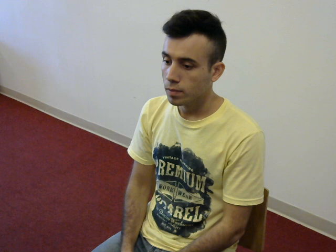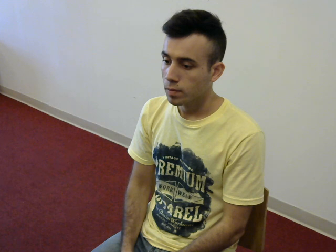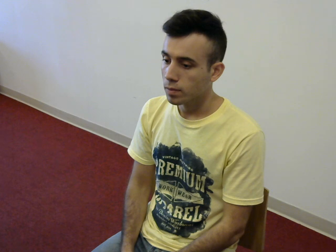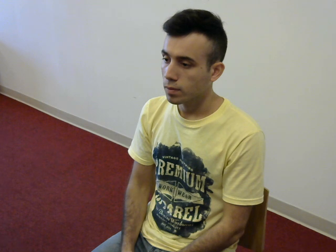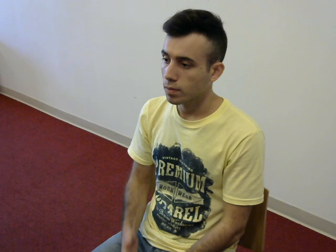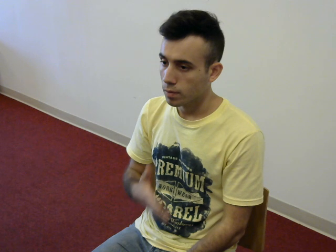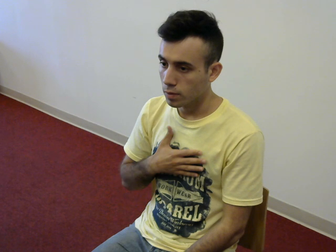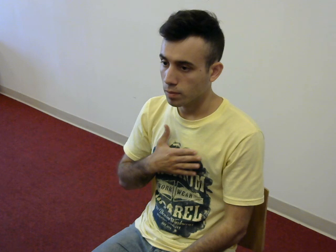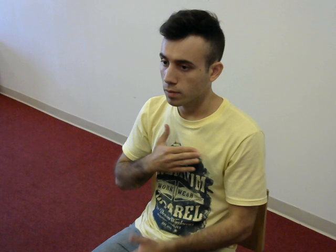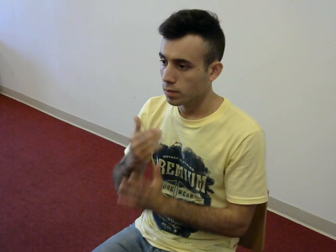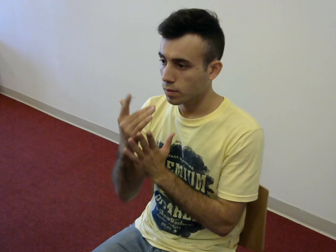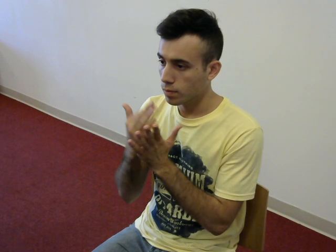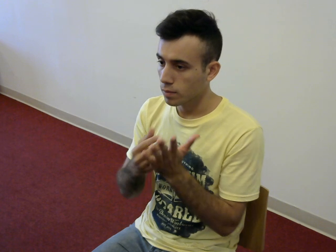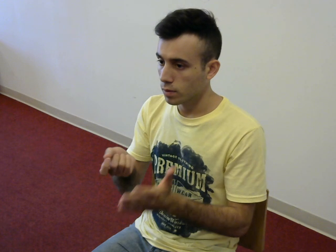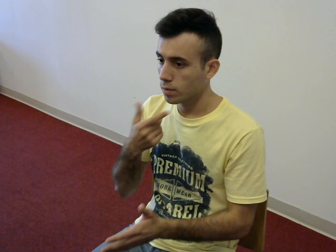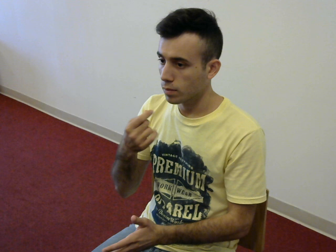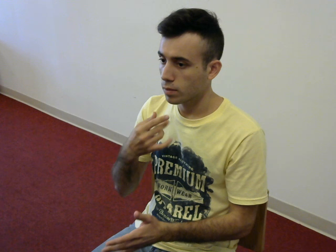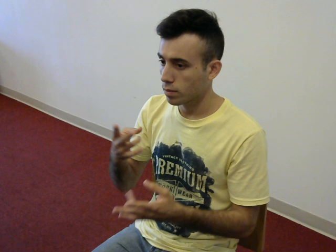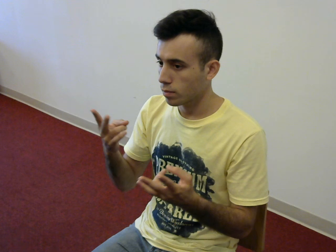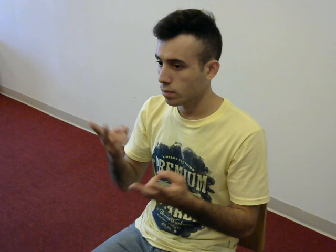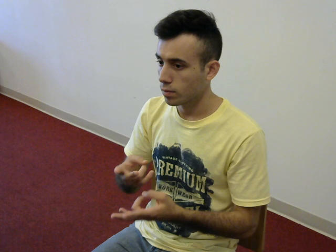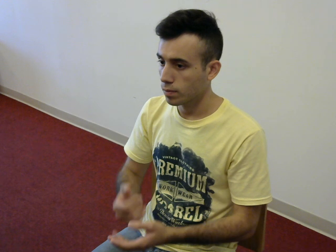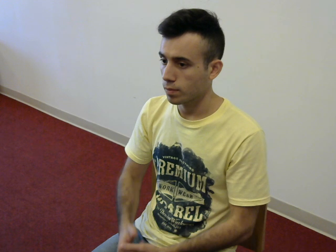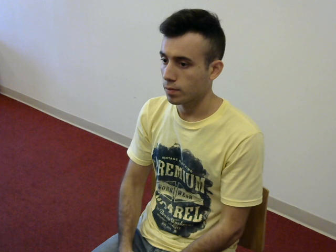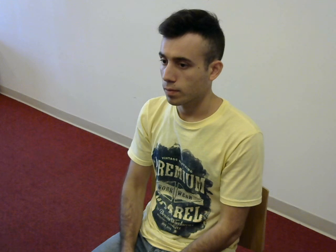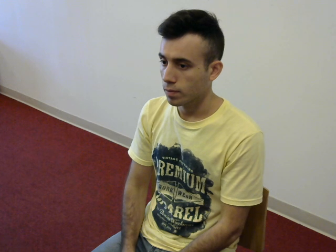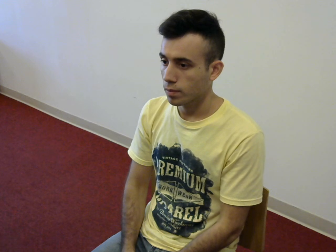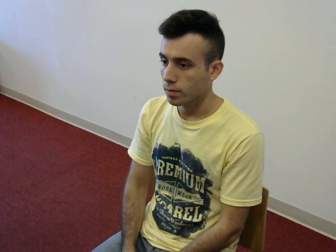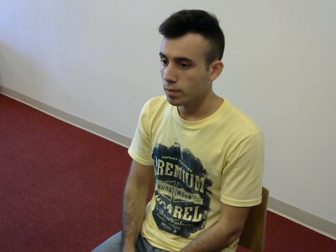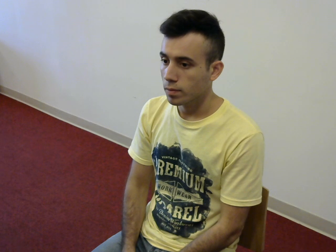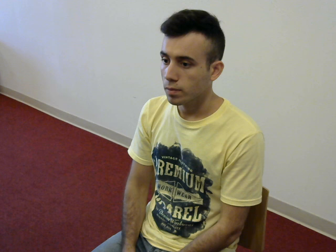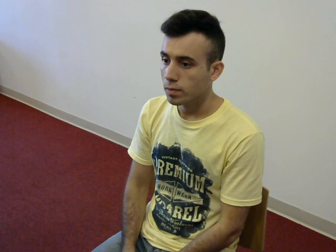Mənə siyahıdakı dərmanlar lazımdır